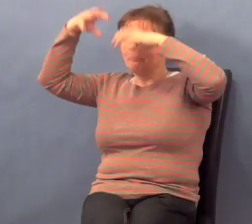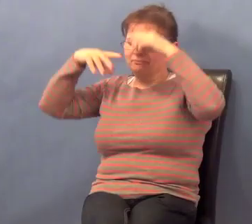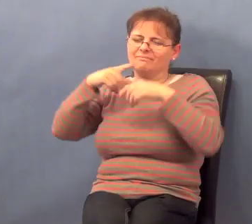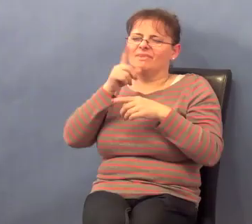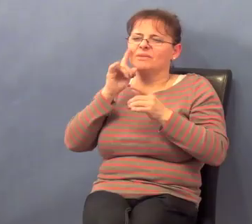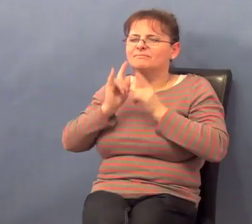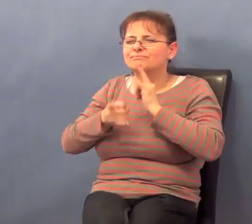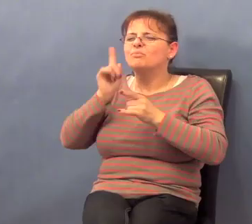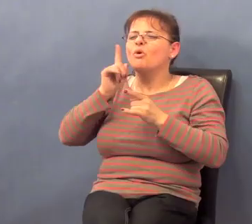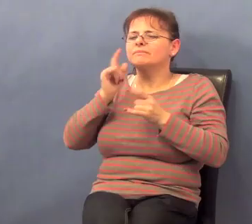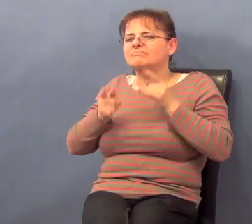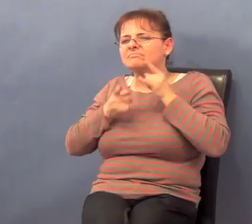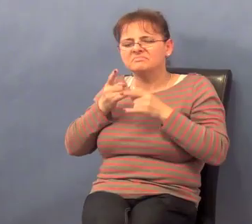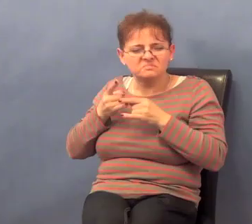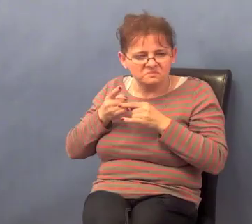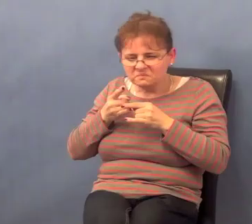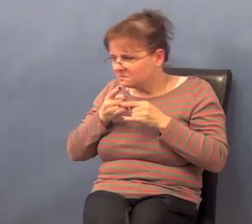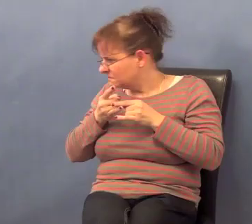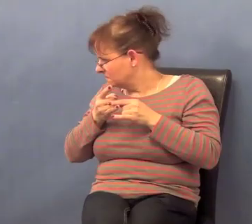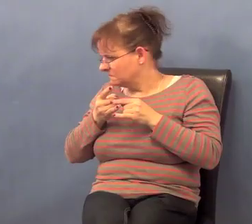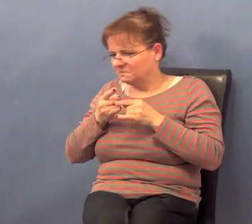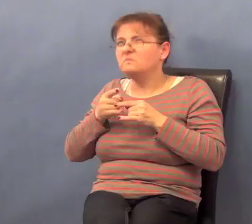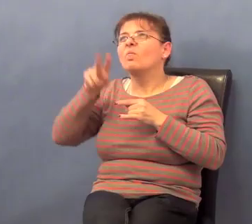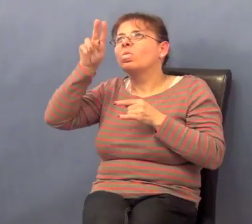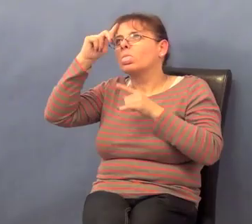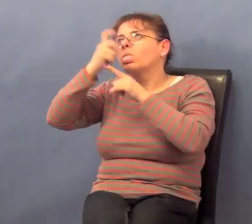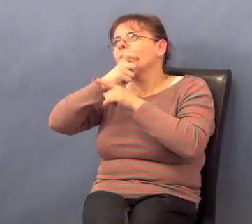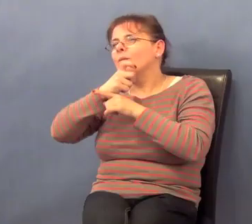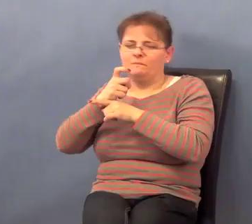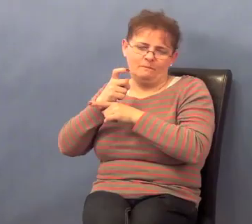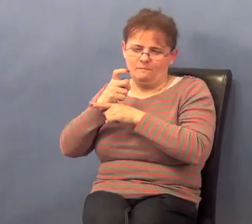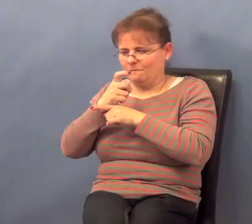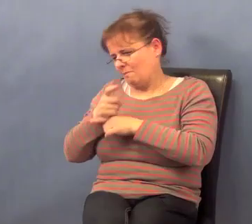A ten chłopiec na rowerze widzi kosze, patrzy na górze i widzi, że pan nie jest niczego świadomy.